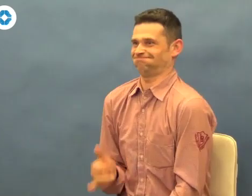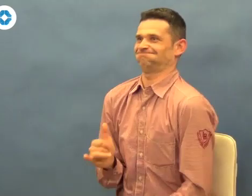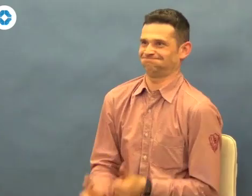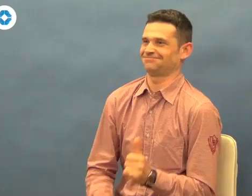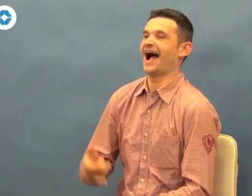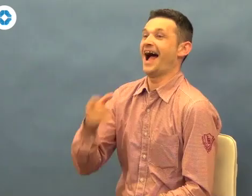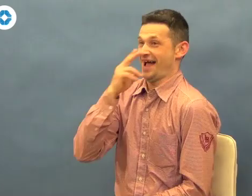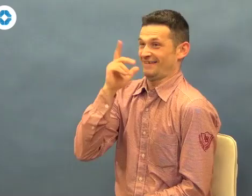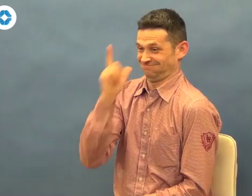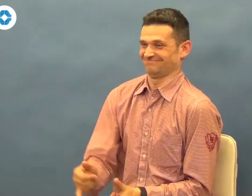Odjechał na rowerze.